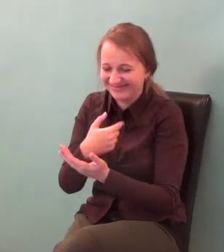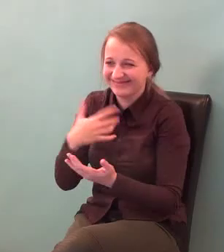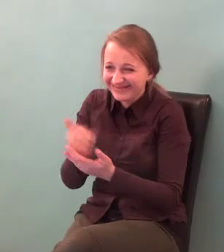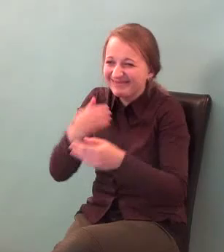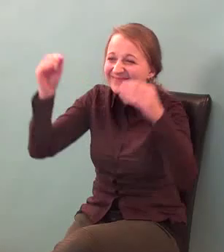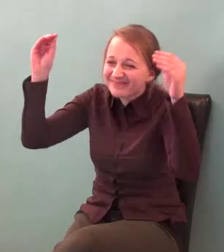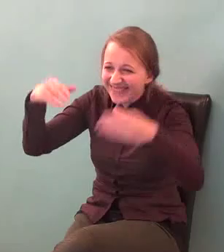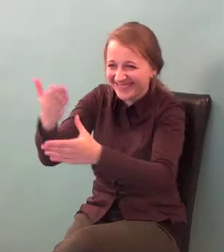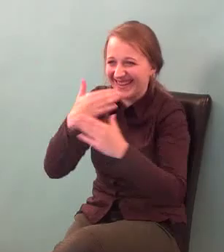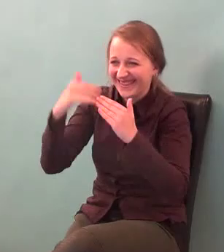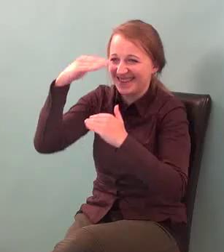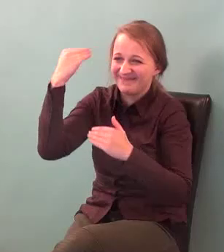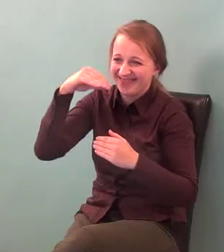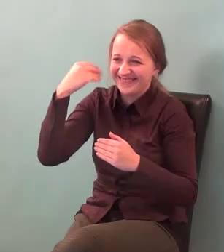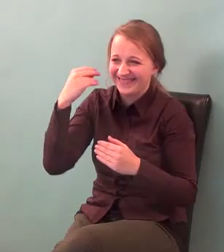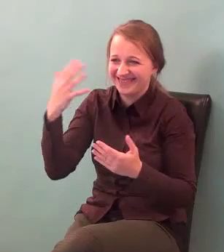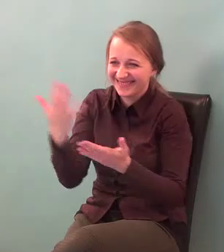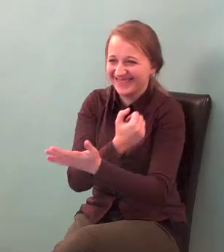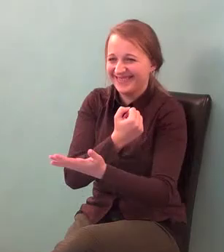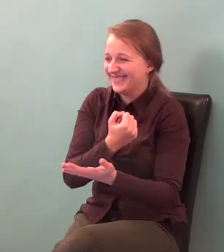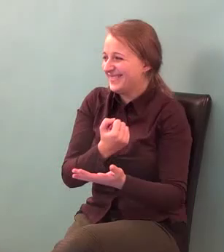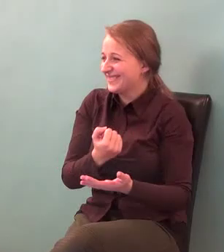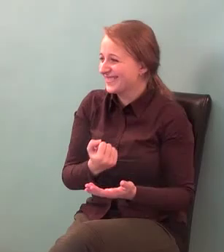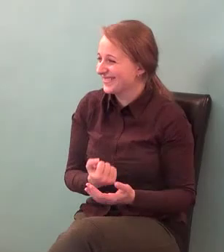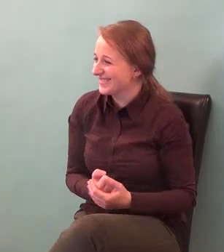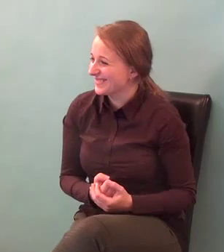Ja biorę i mogę zaprosić cię nad morze. Mogę cię zabrać.